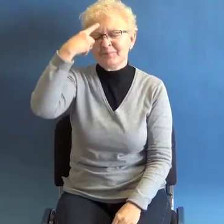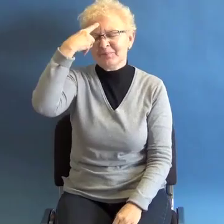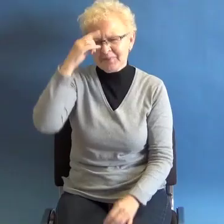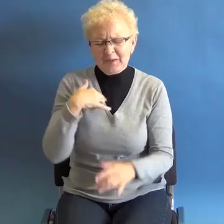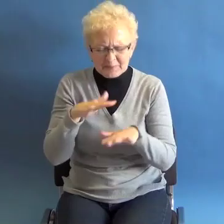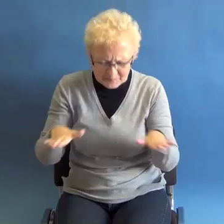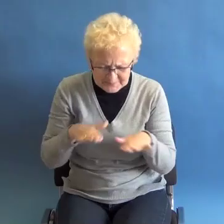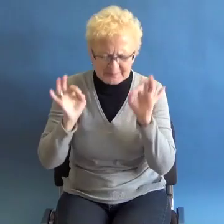Basen, zgadza się.